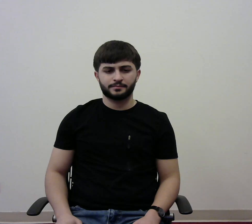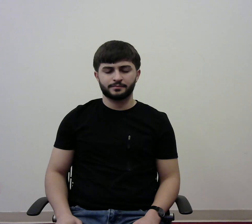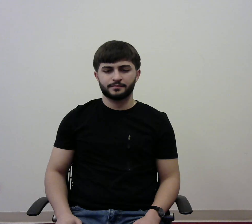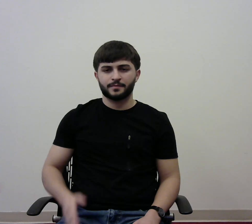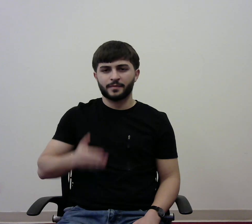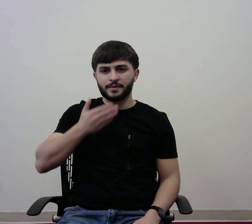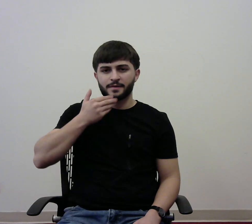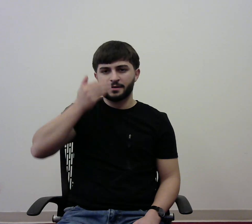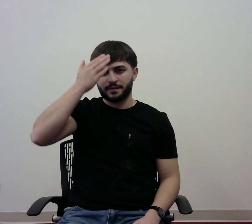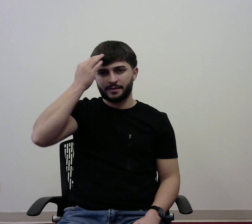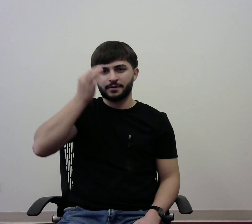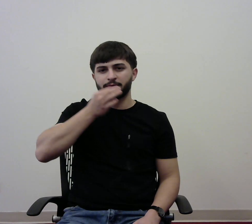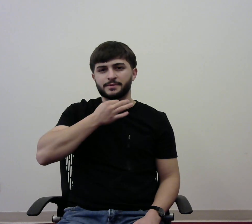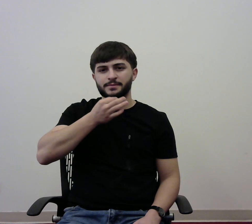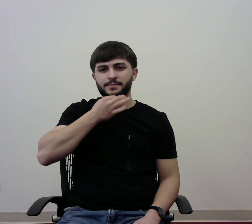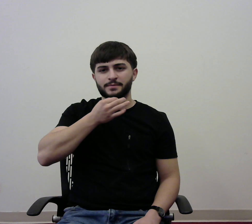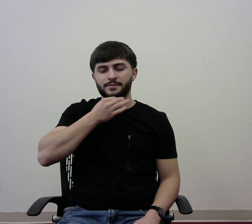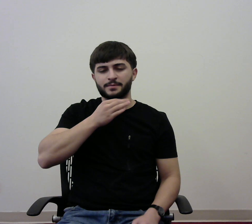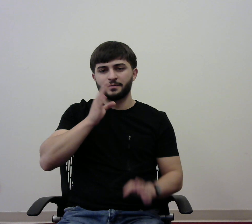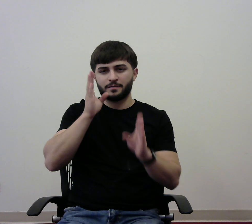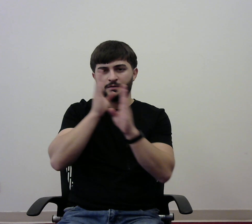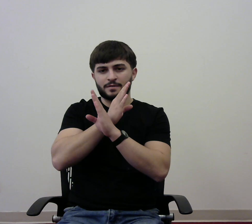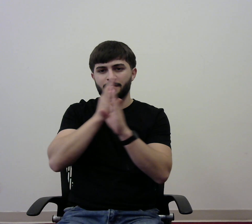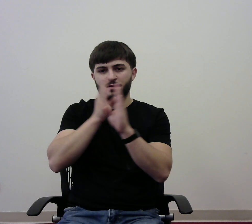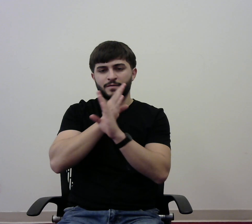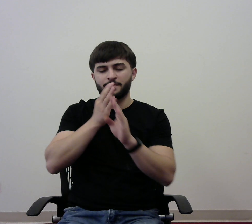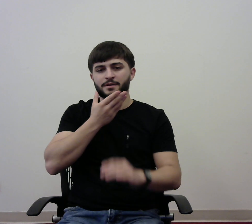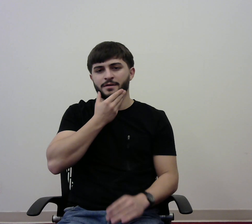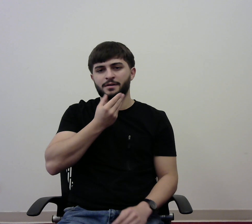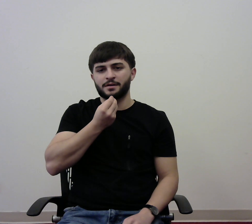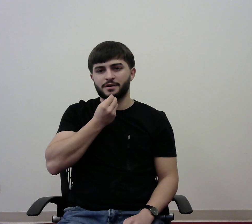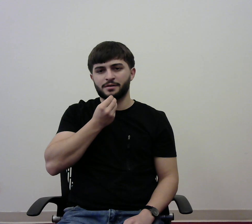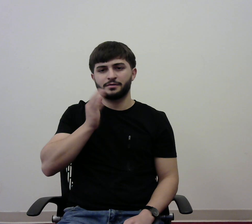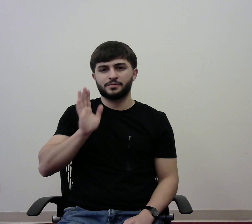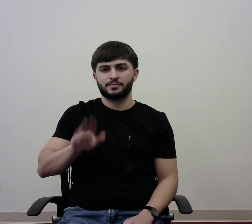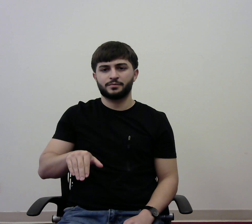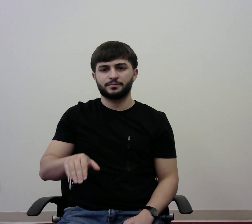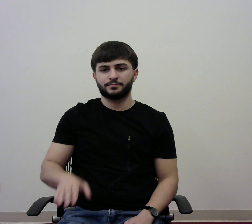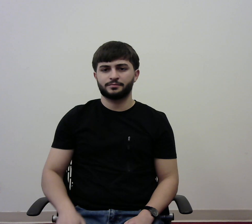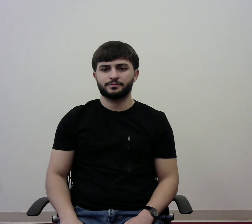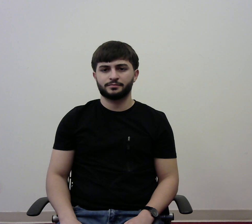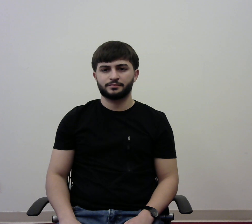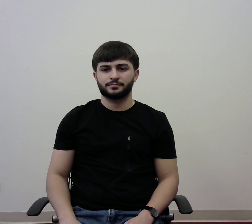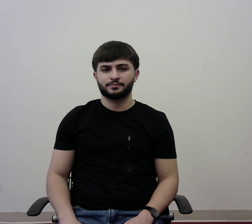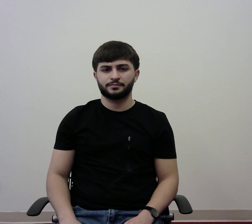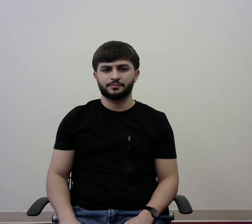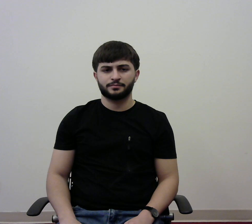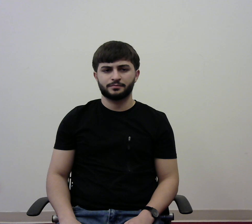Yazda havalar qəşəng olur